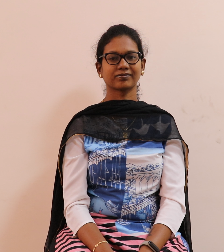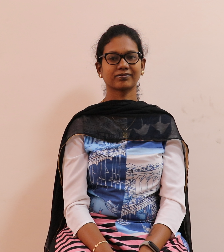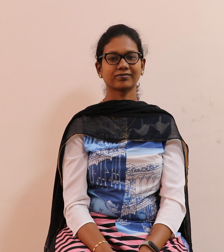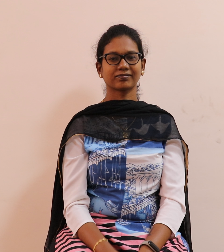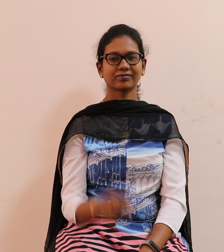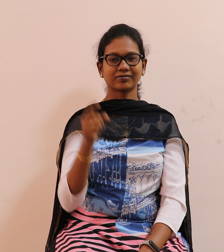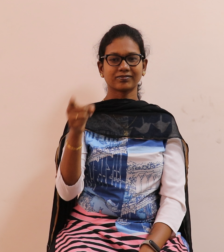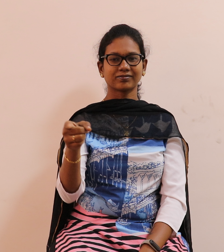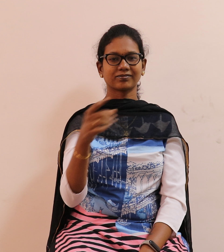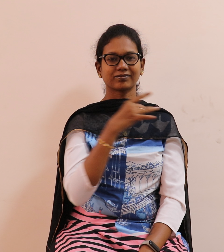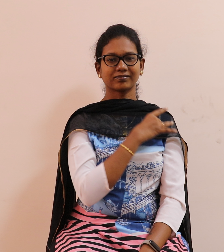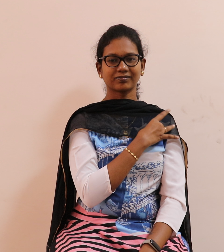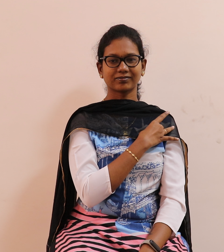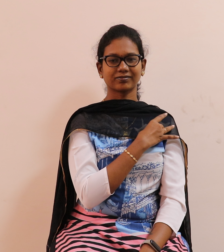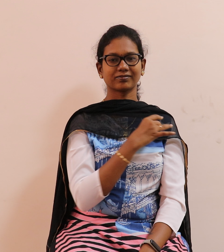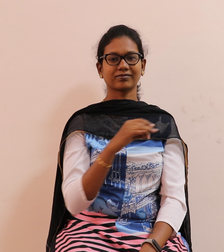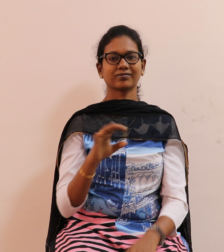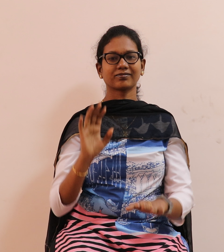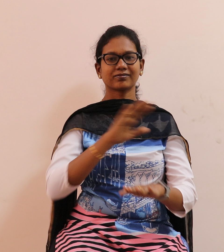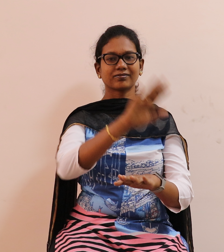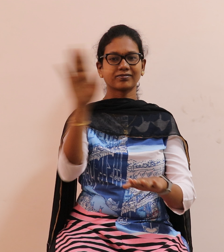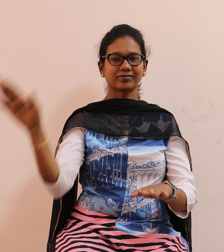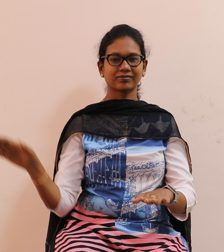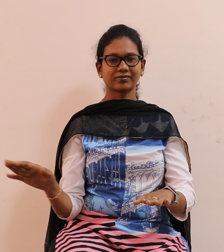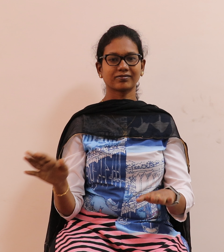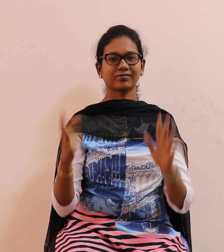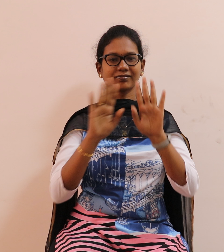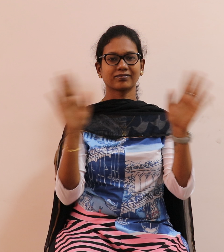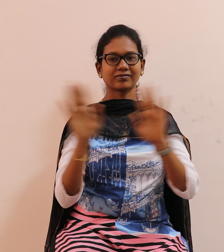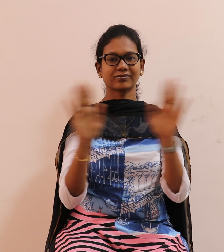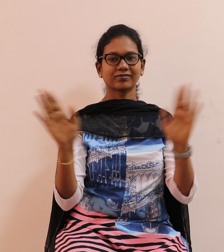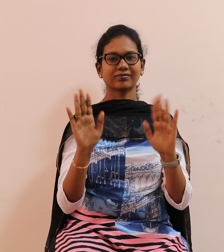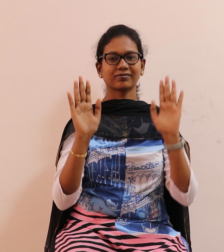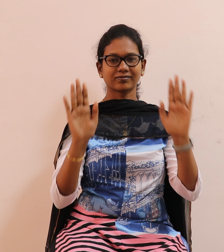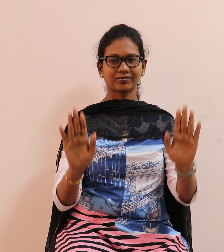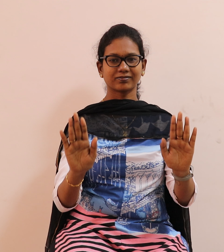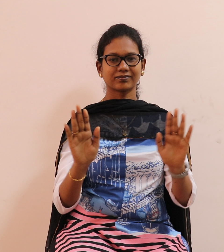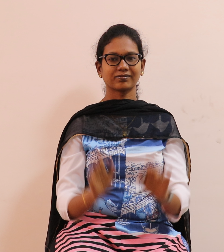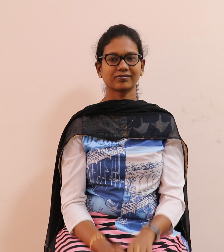do not be stubborn